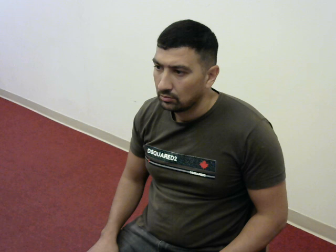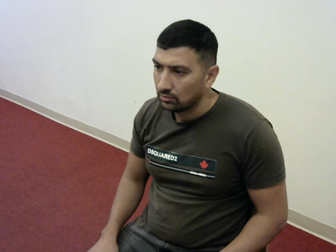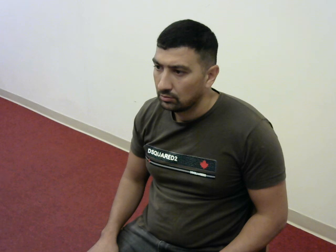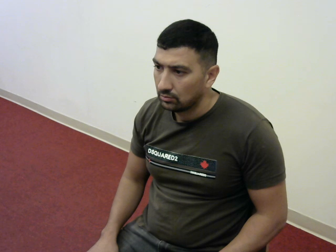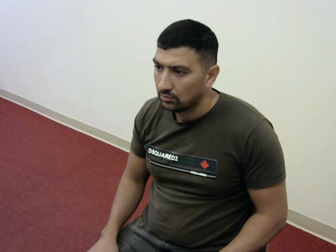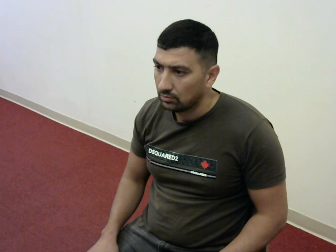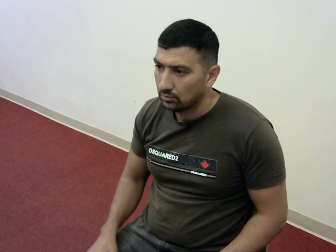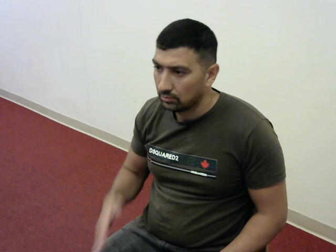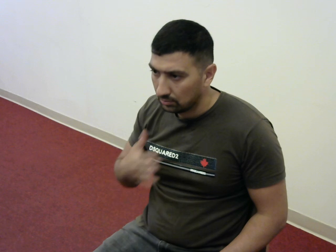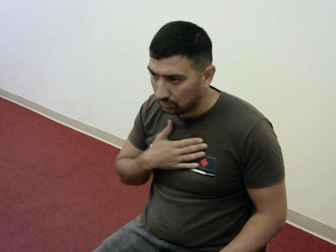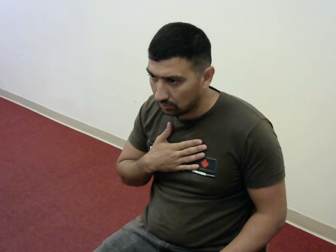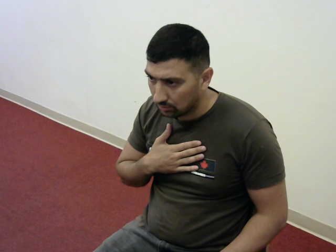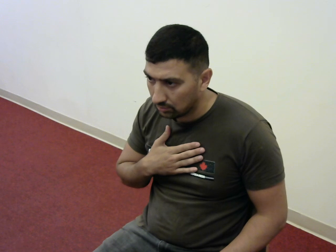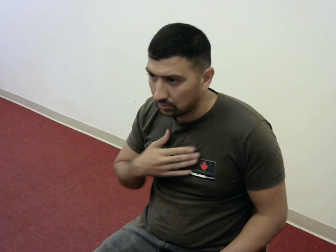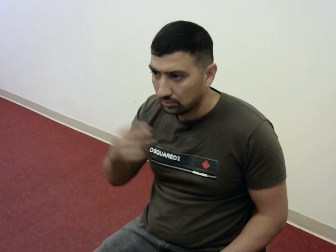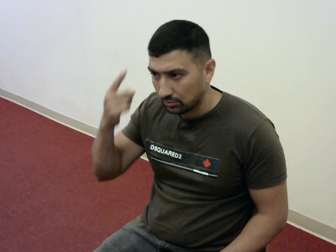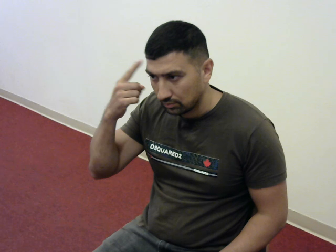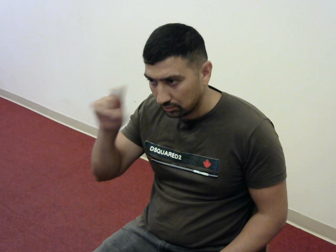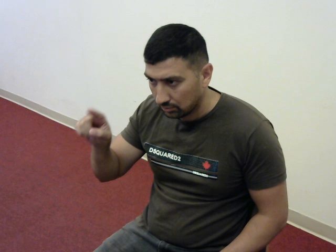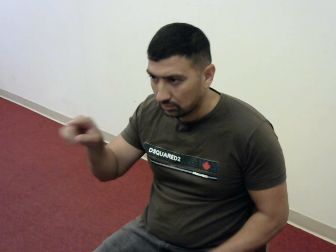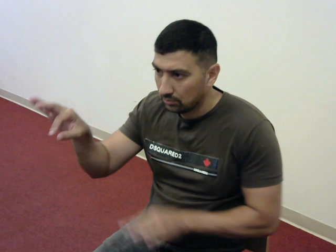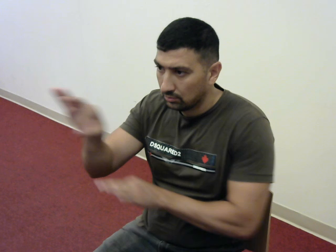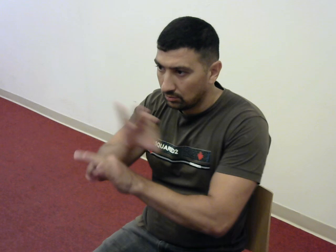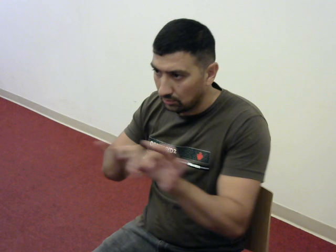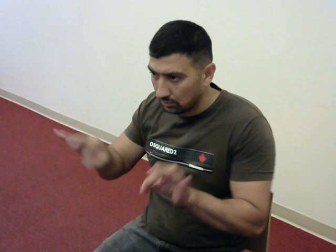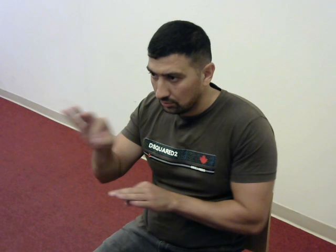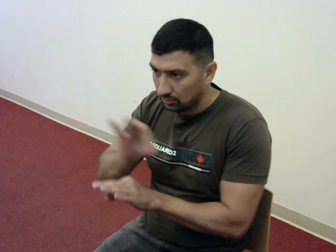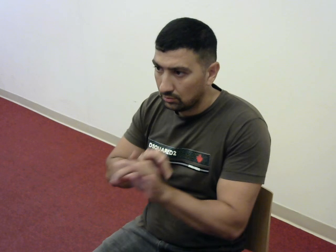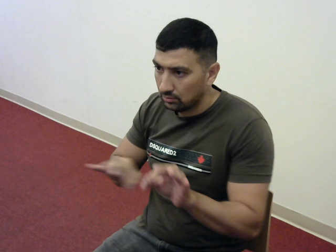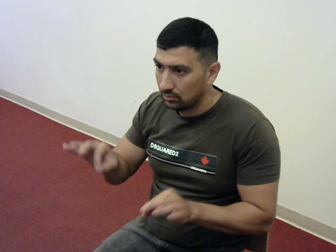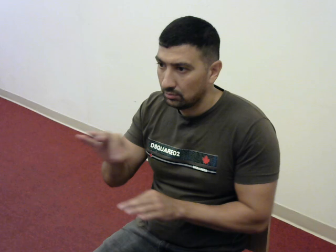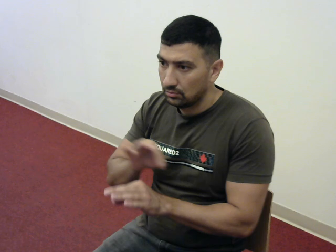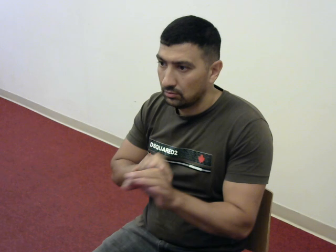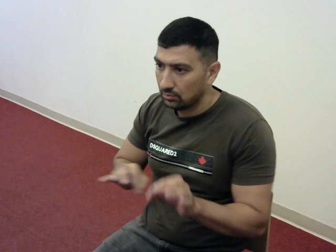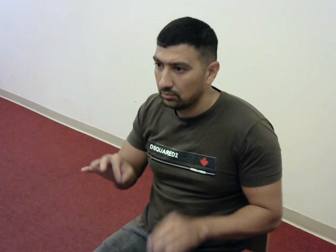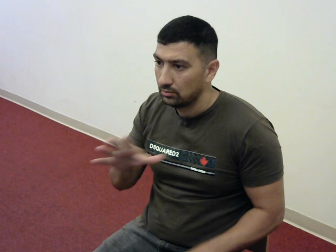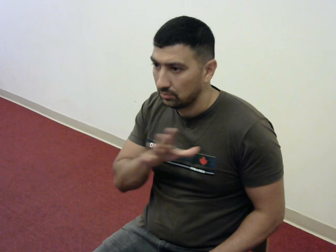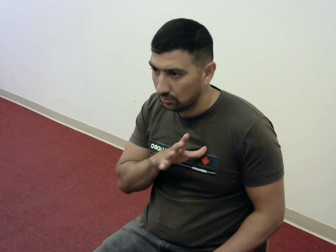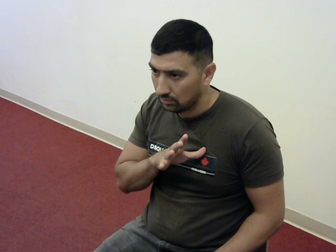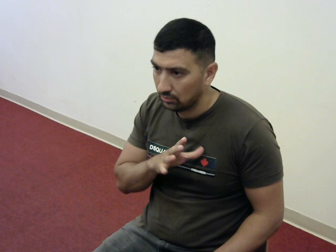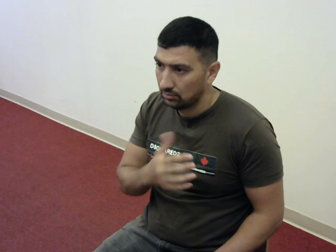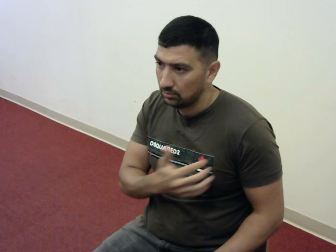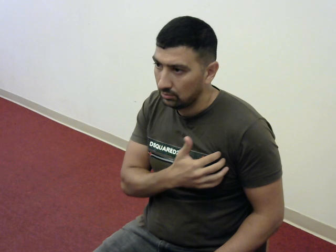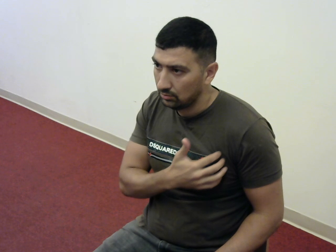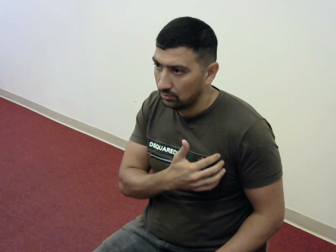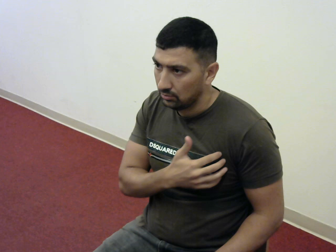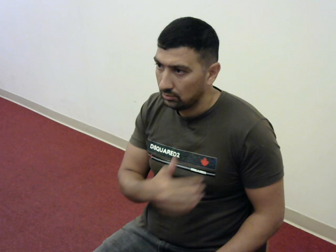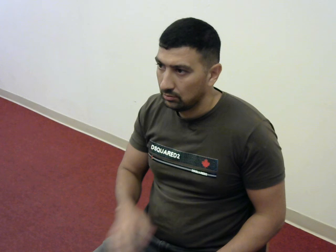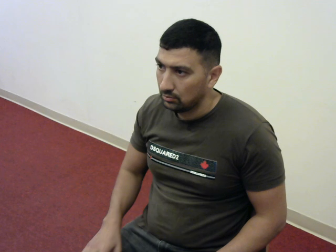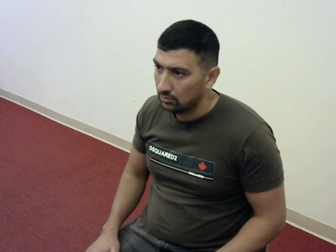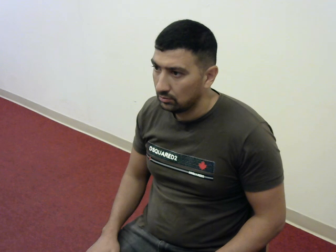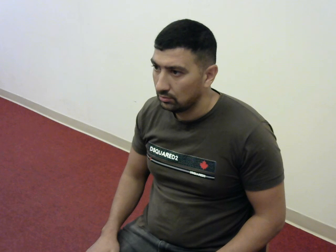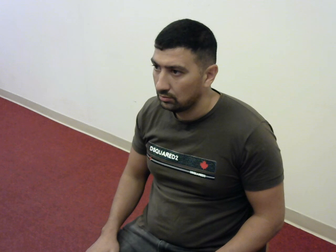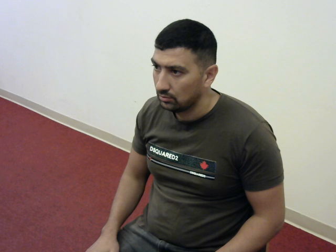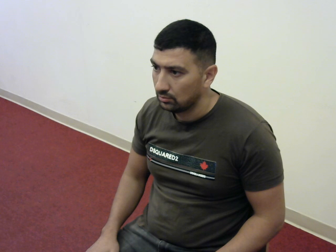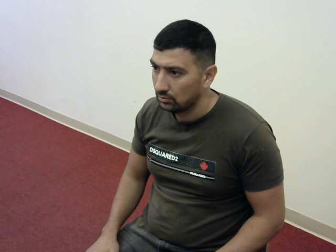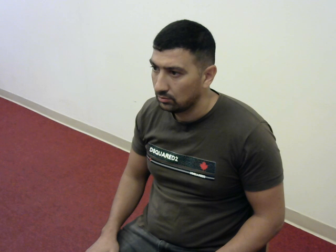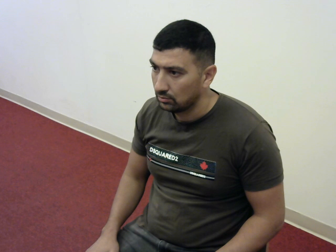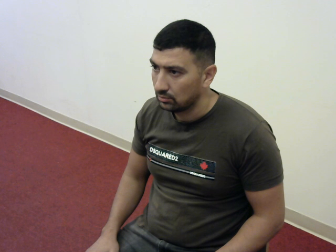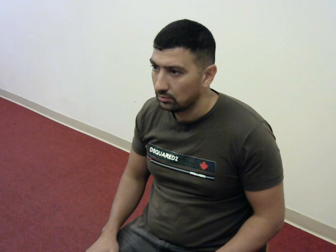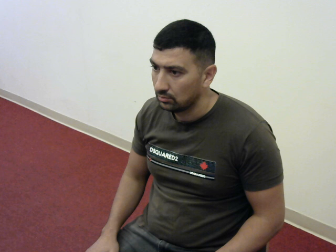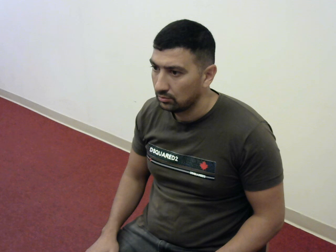Mən dizayner olmaq istəyirəm